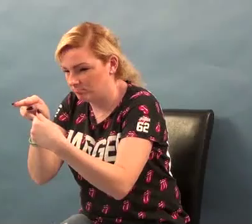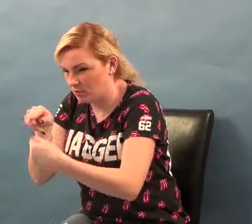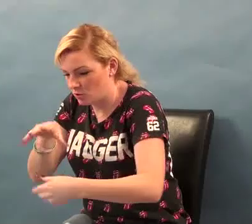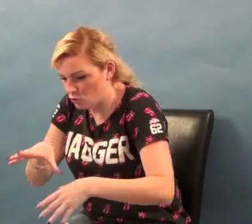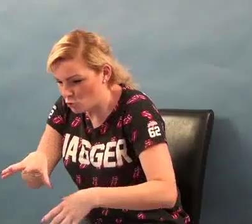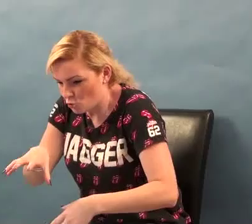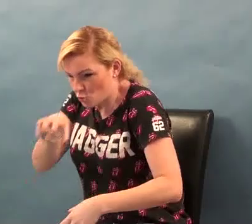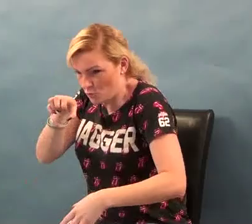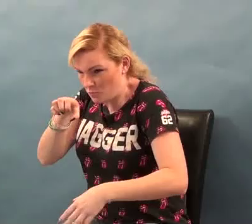Wciągnęła wodę.